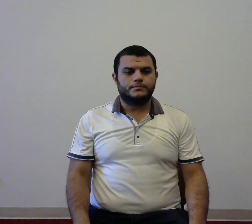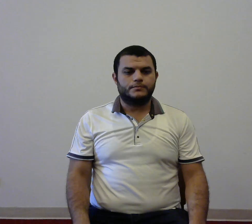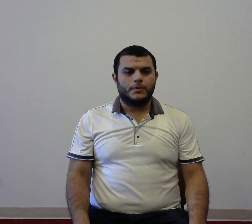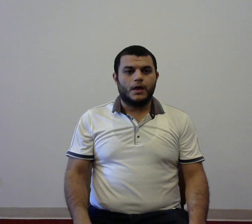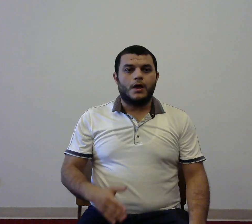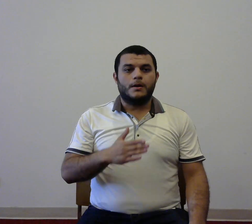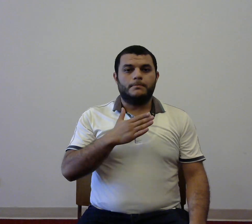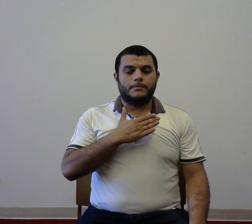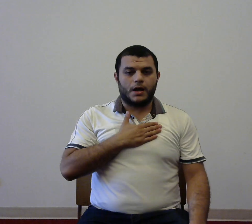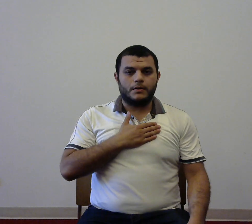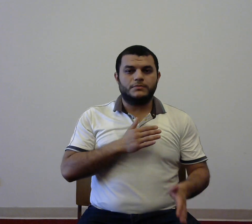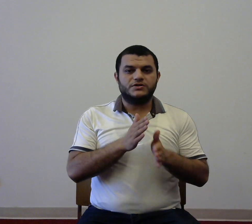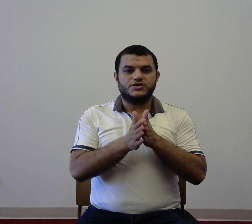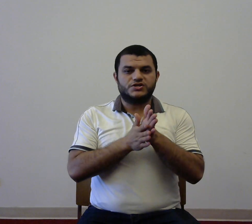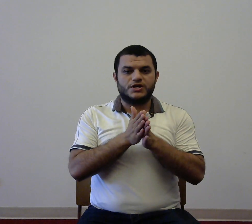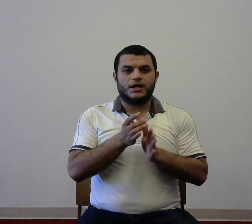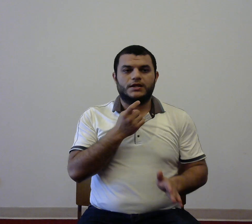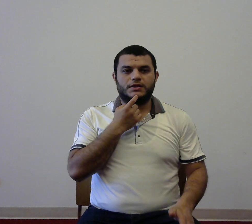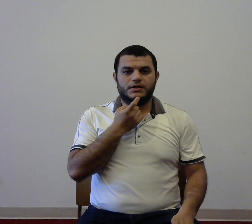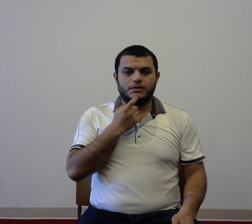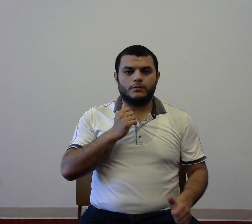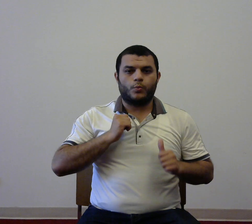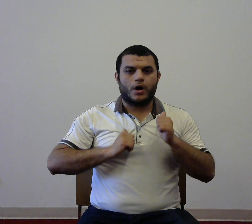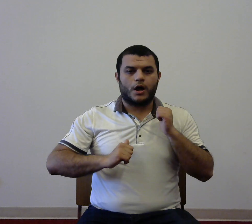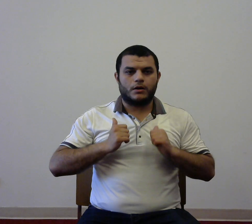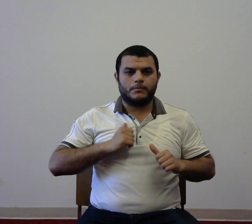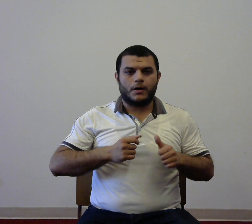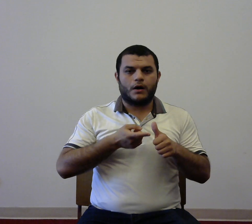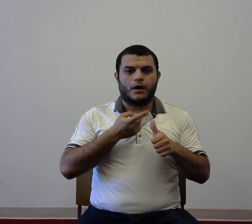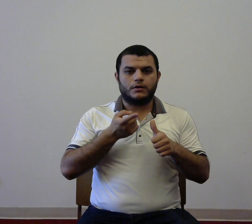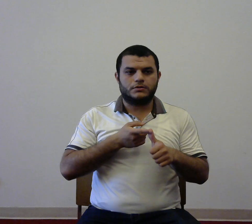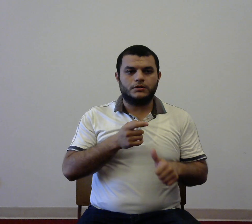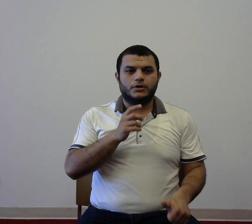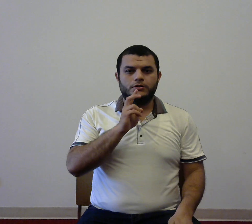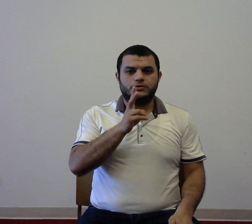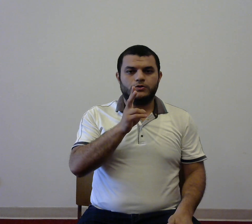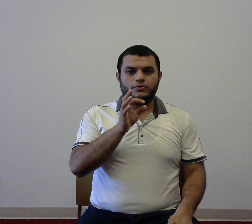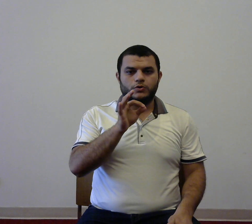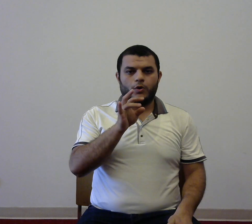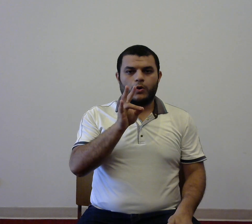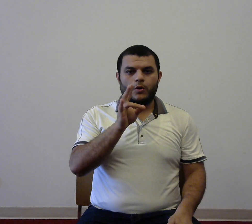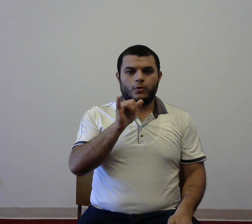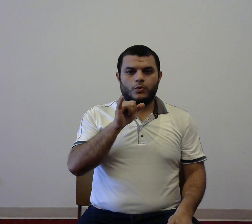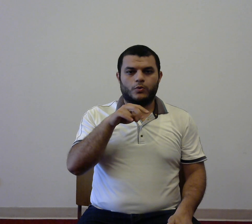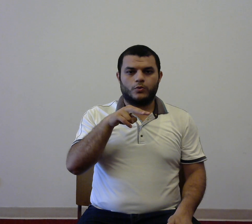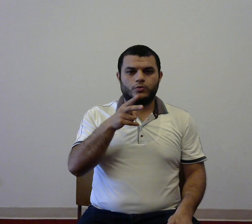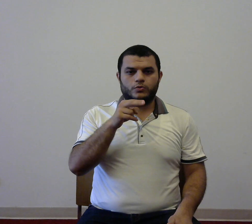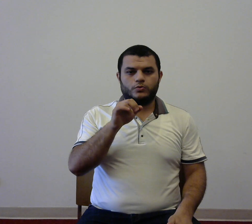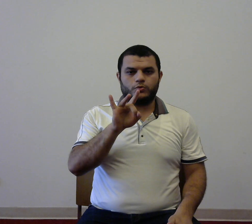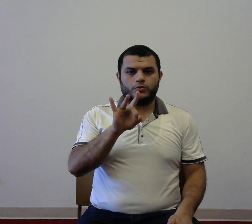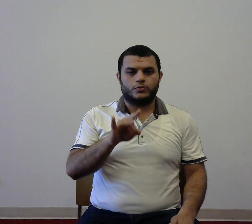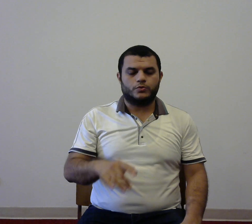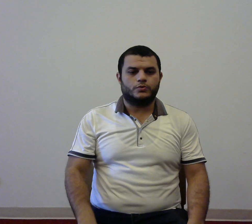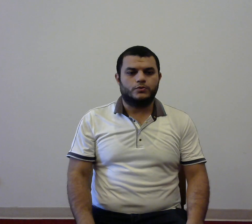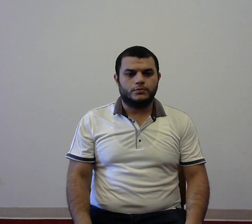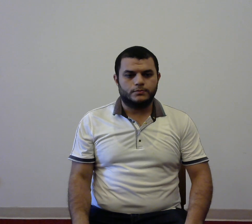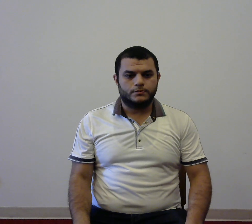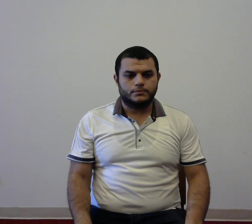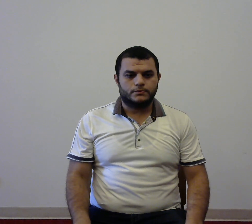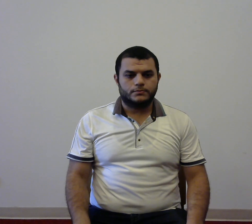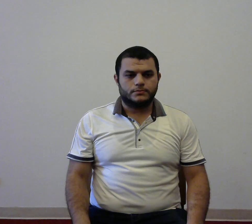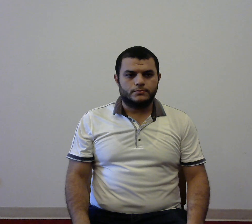Mənim işarə dili müəlliməmin adı Könüldür